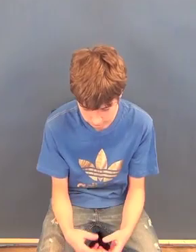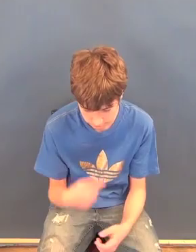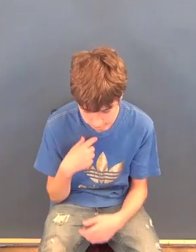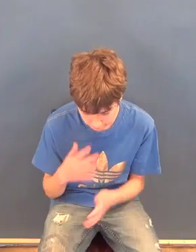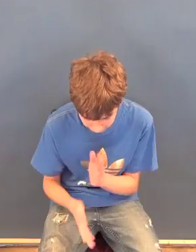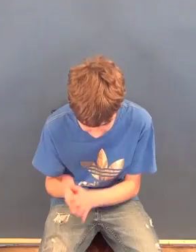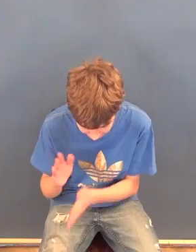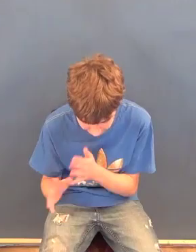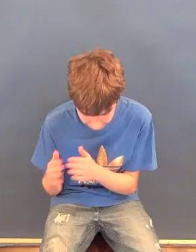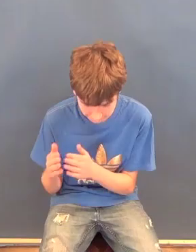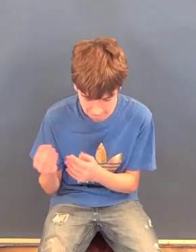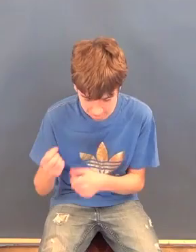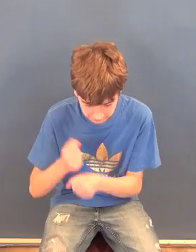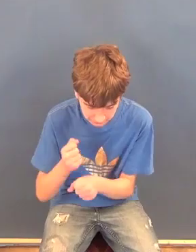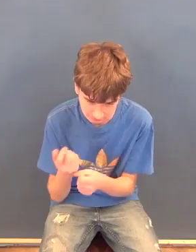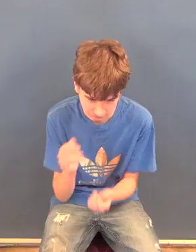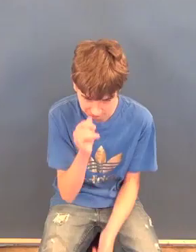Sprzątam w domu i jeszcze pracuję.